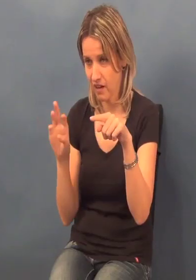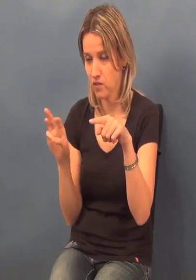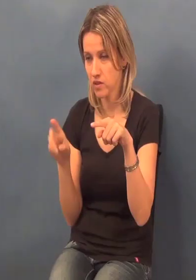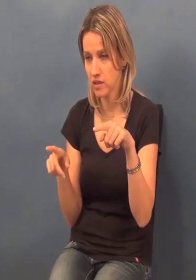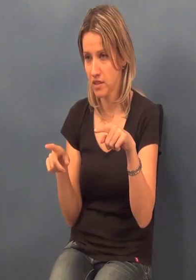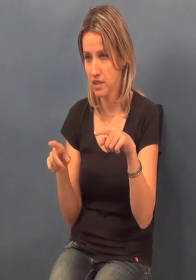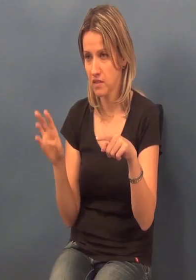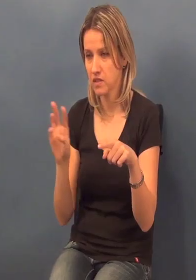A wtorek?